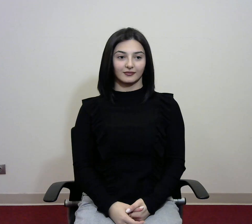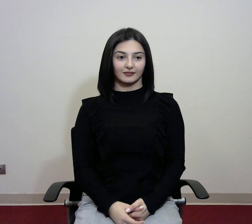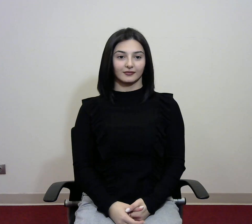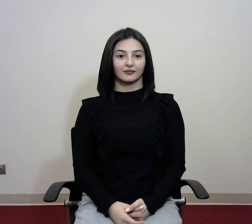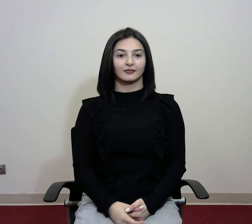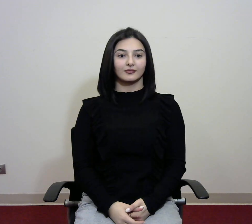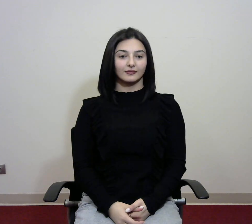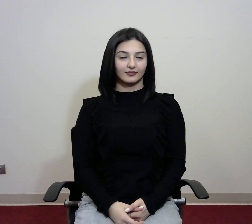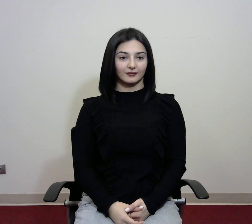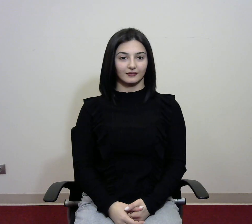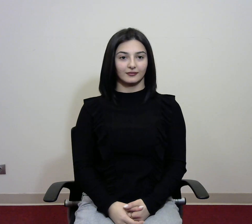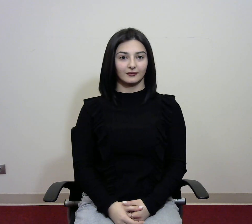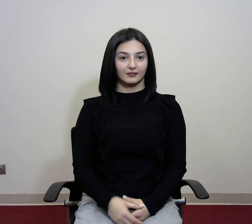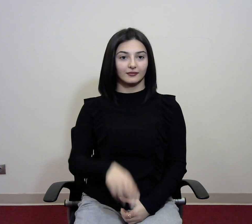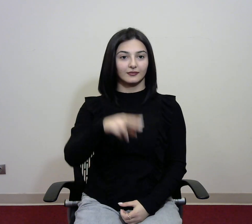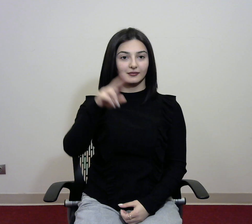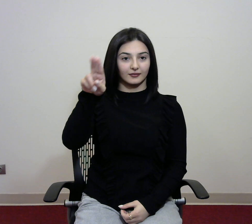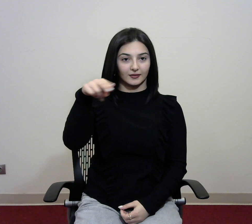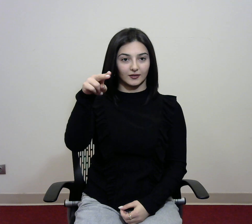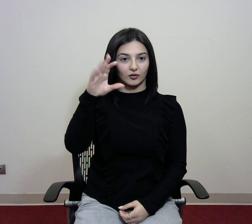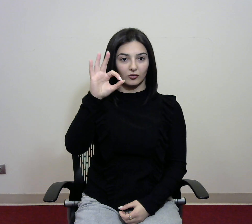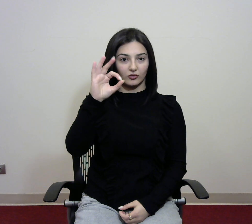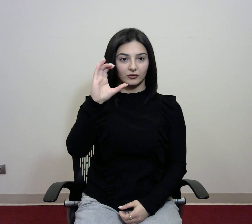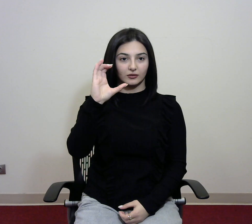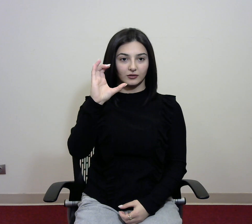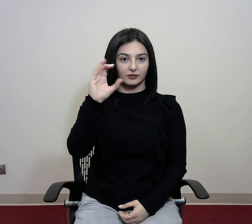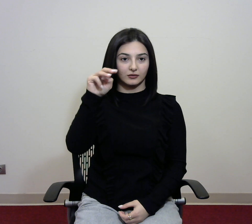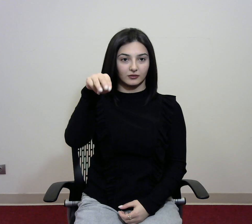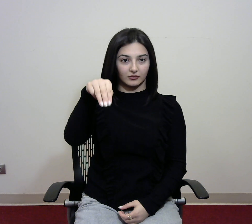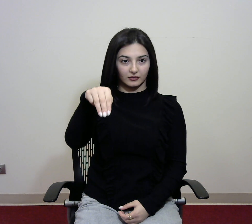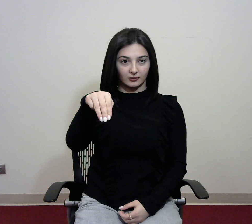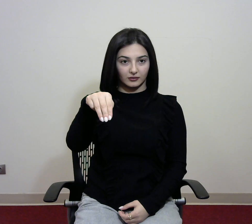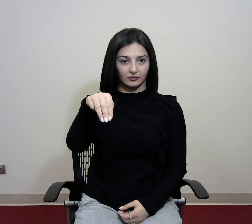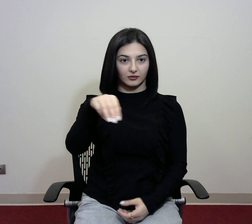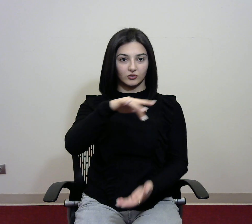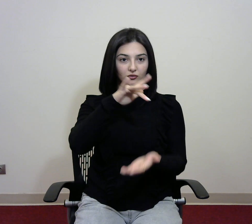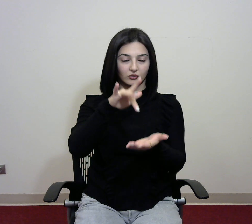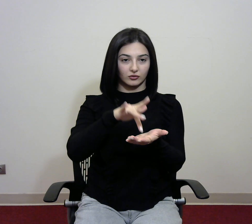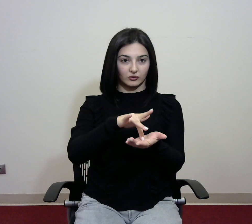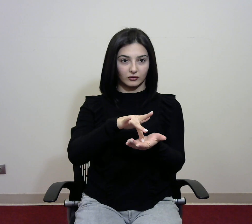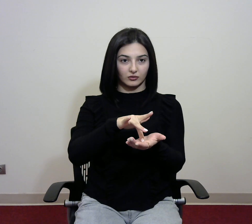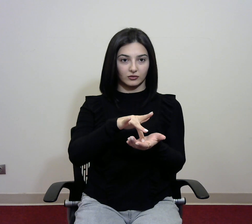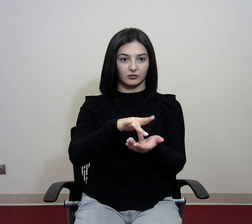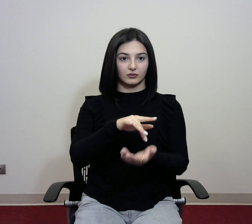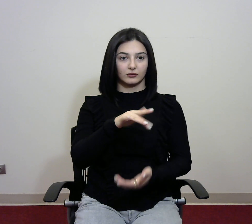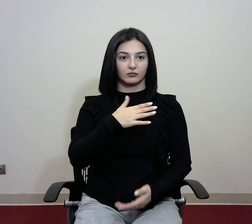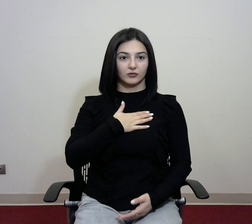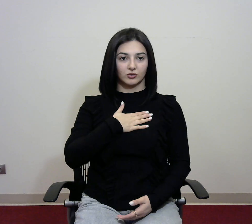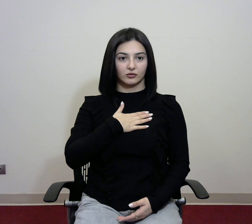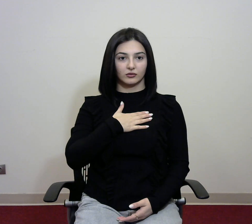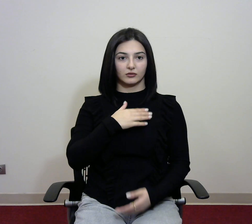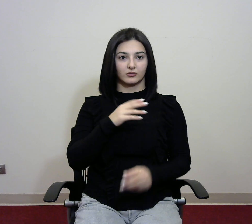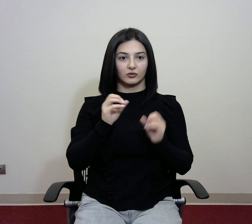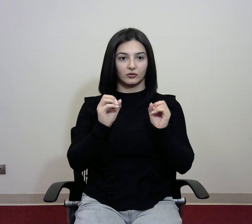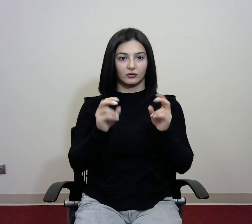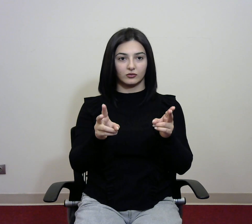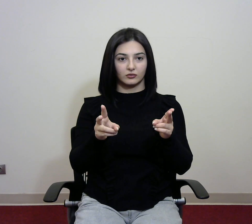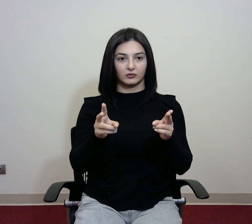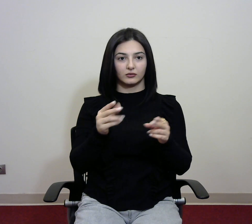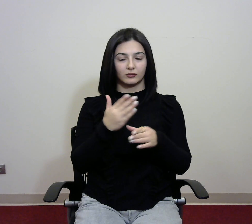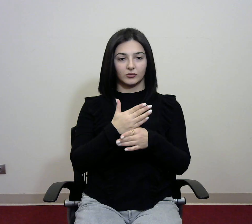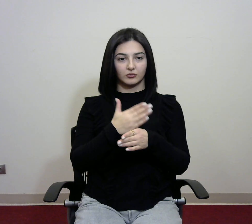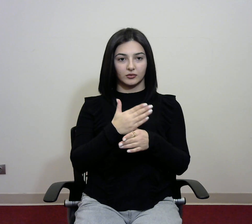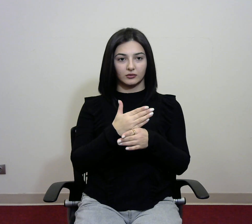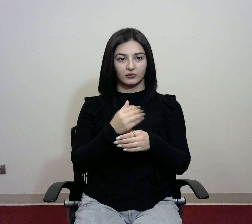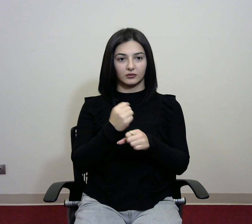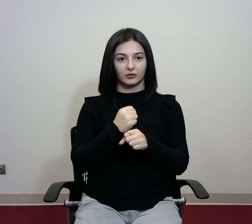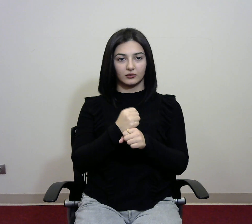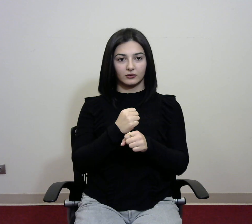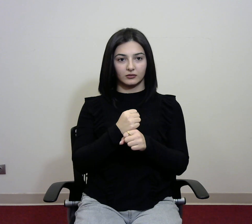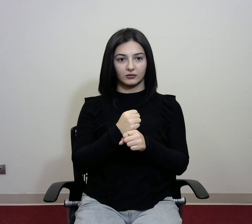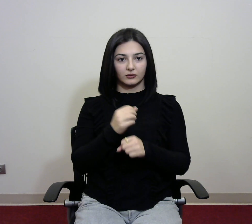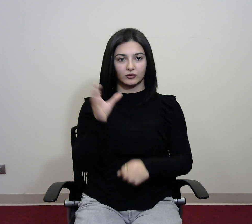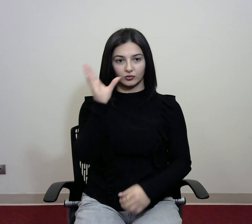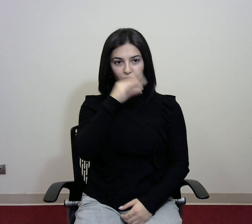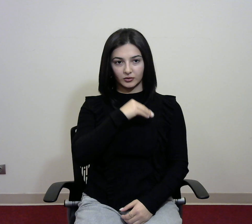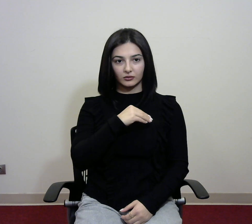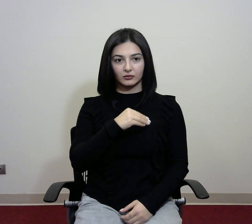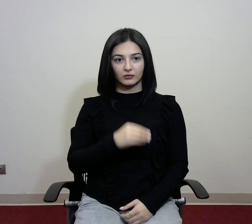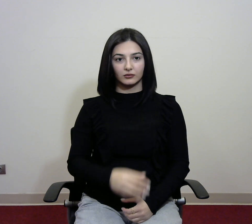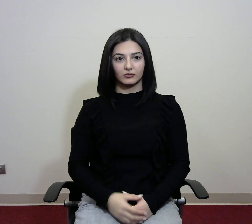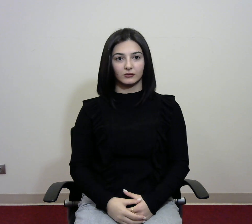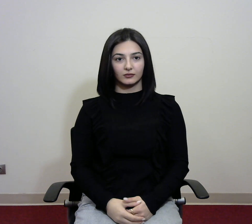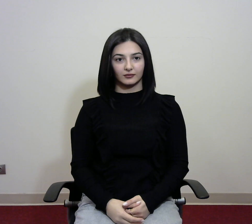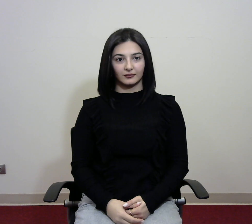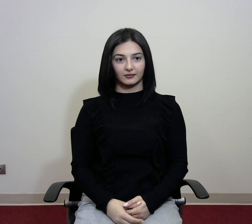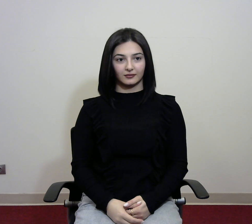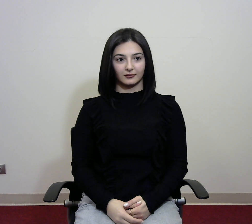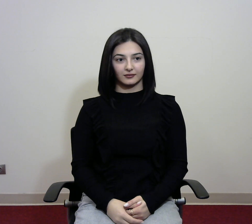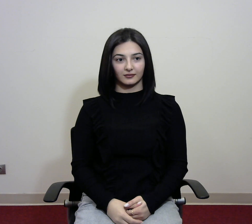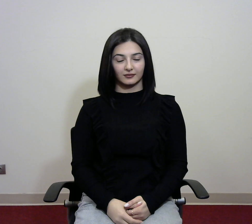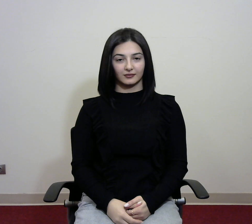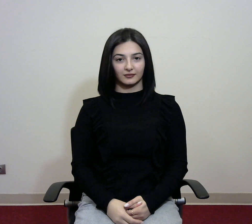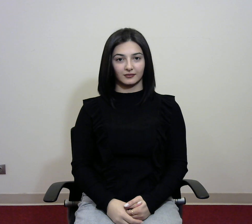DOST Mərkəzləri mənə necə kömək edə bilər?